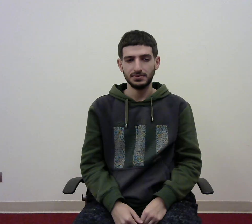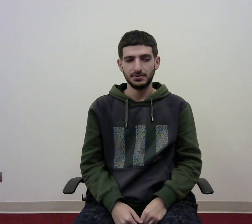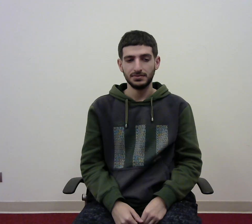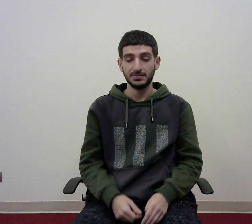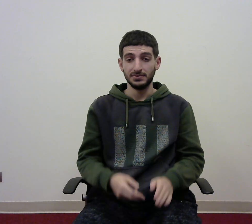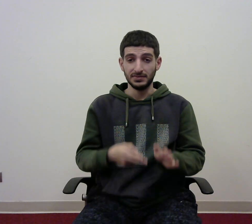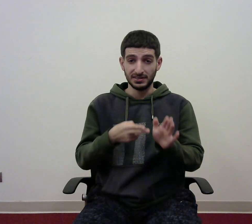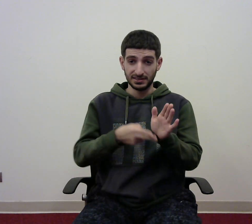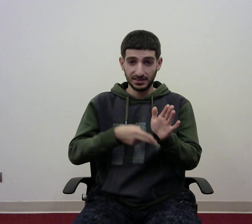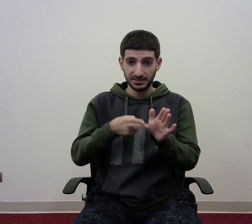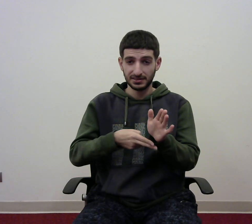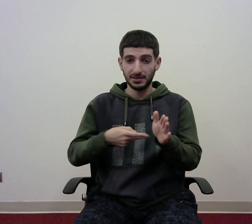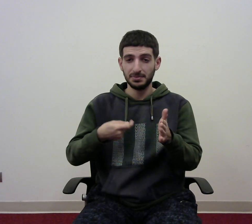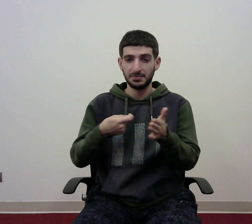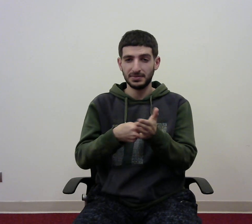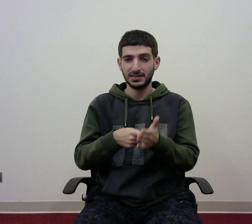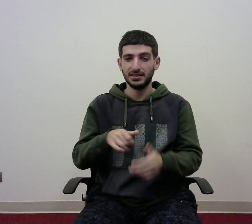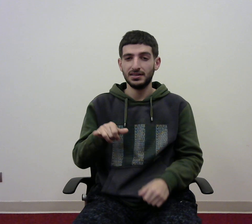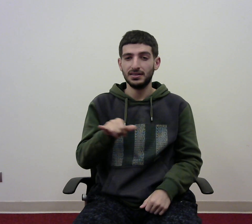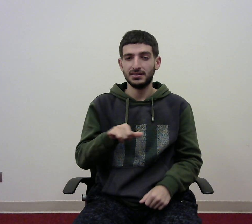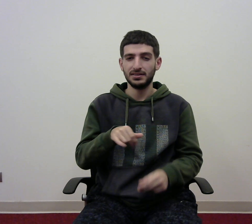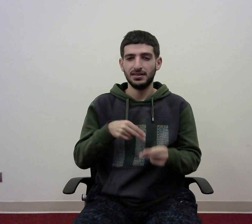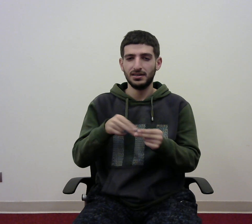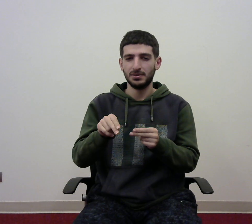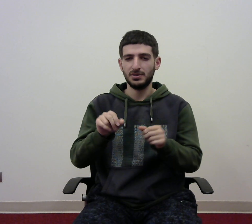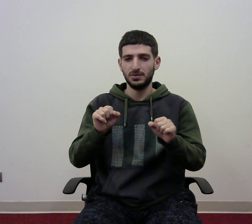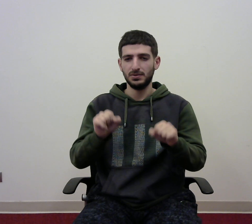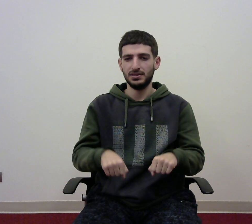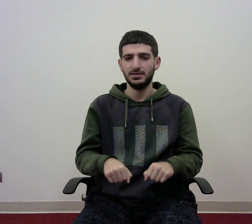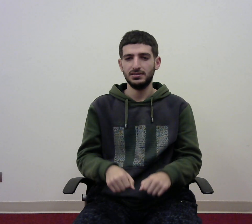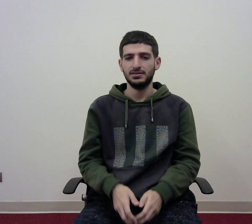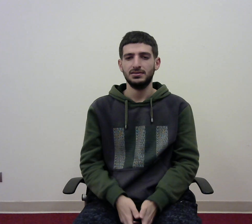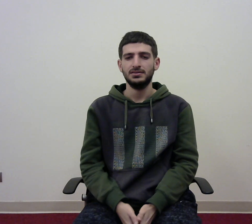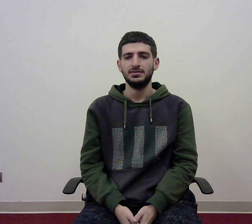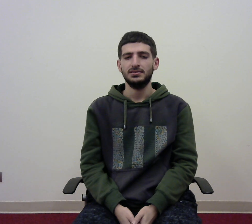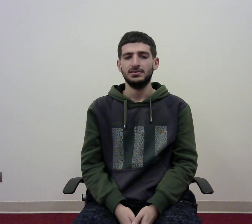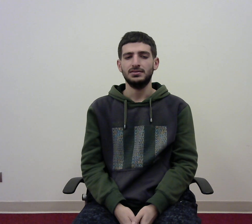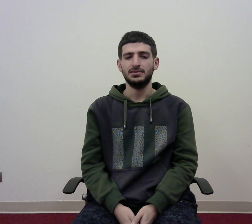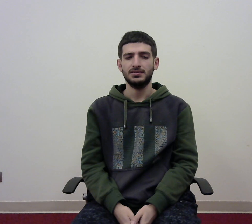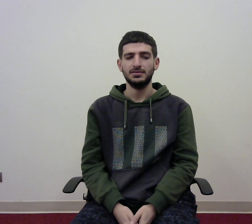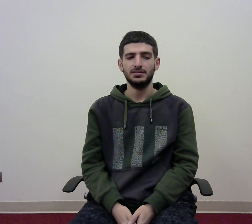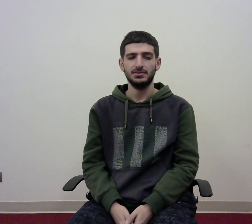Qatar biletini haradan almaq olar?